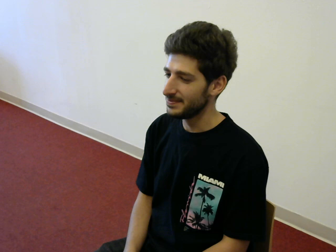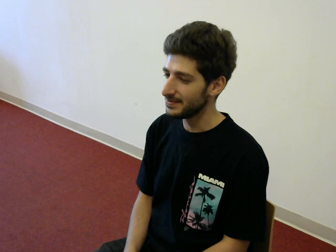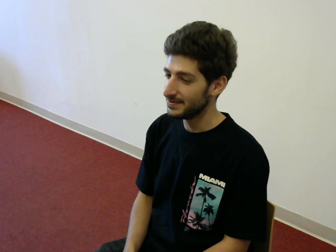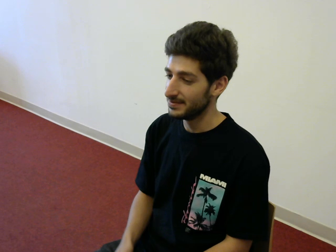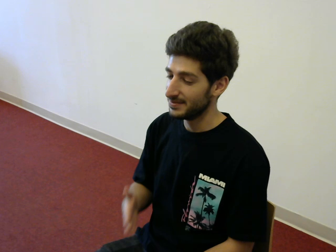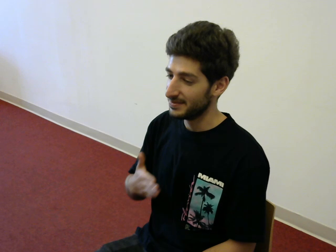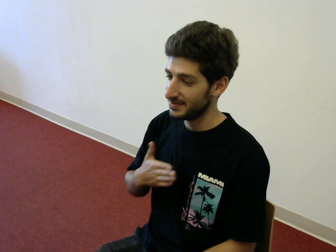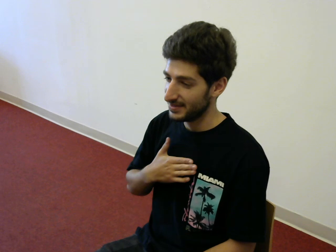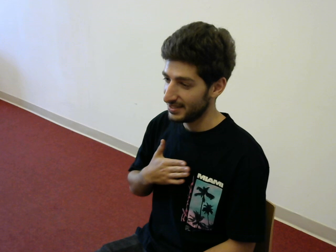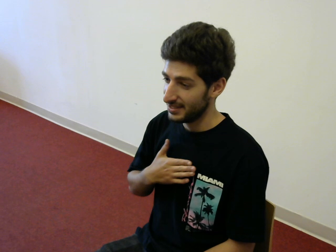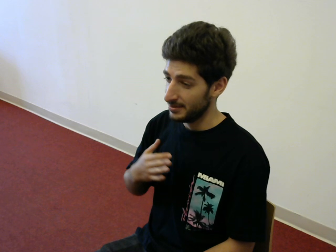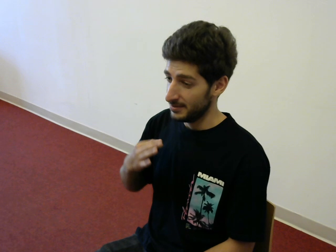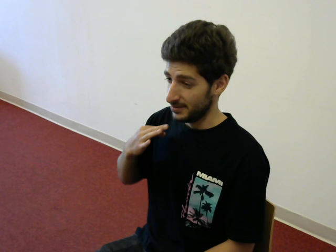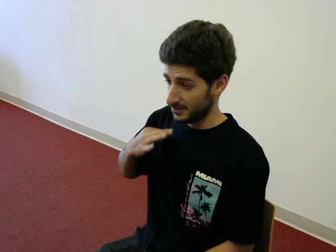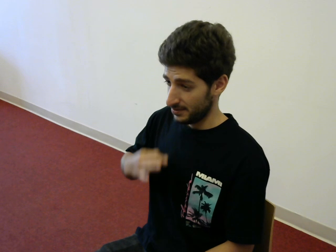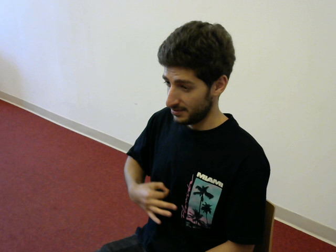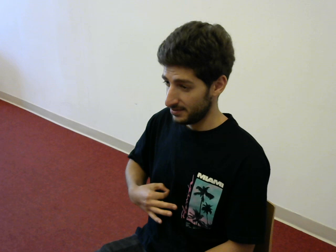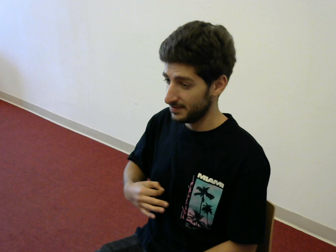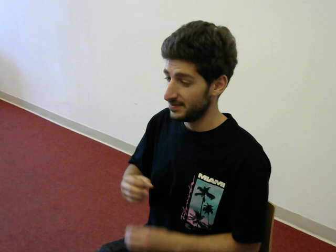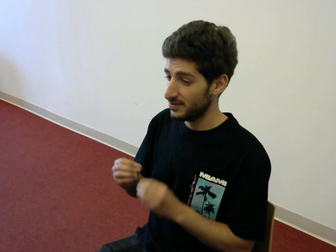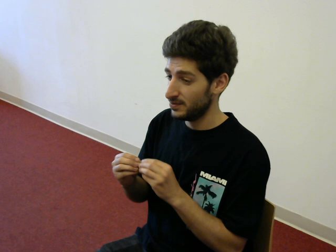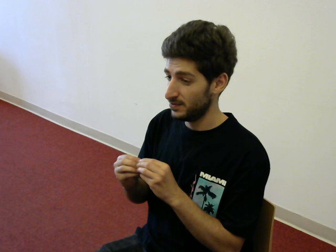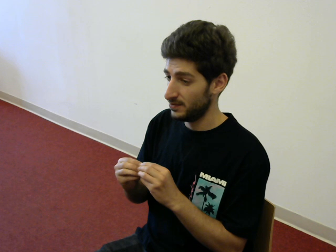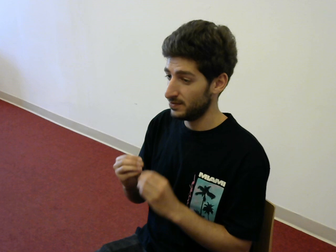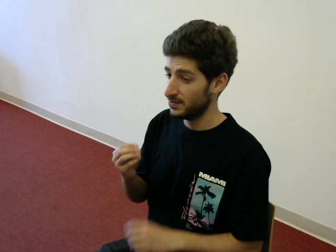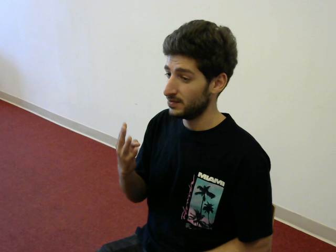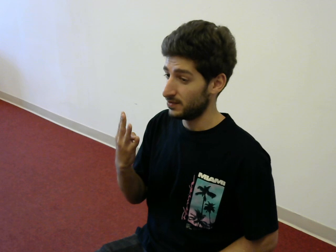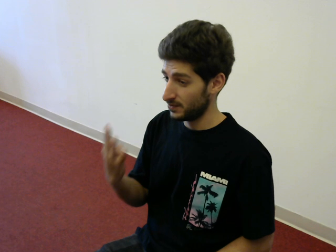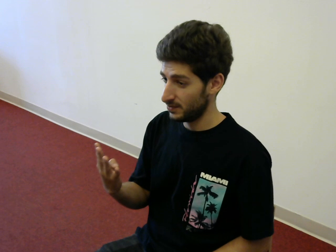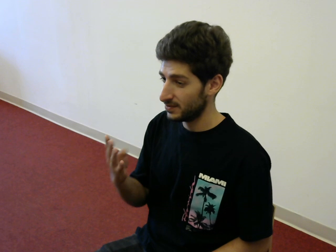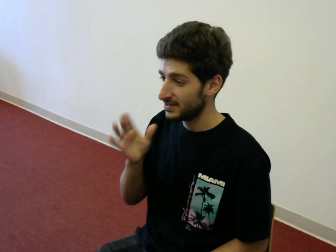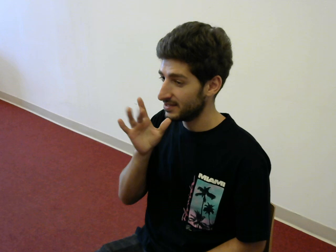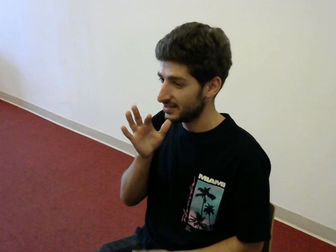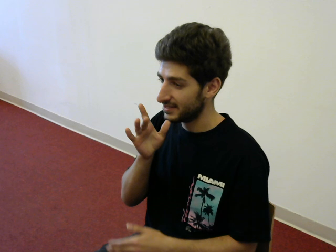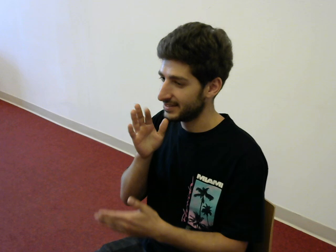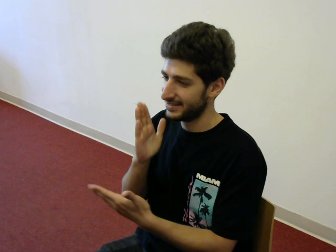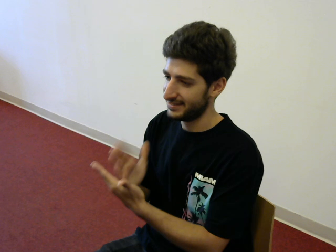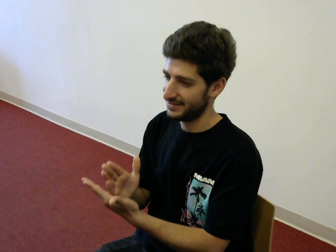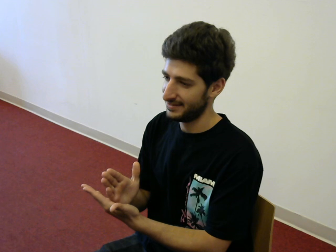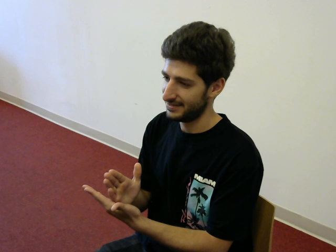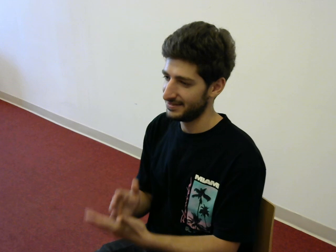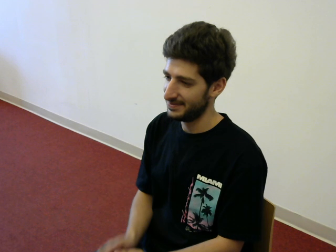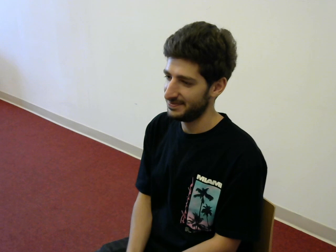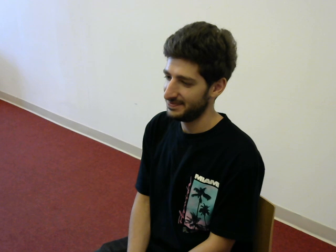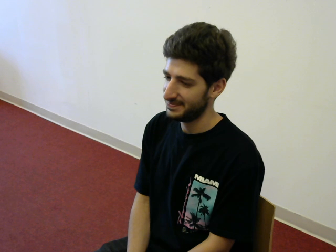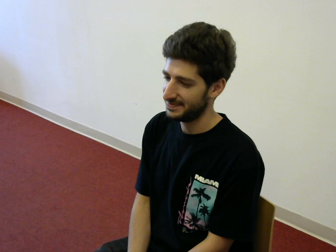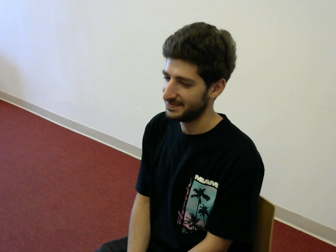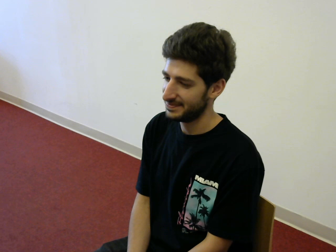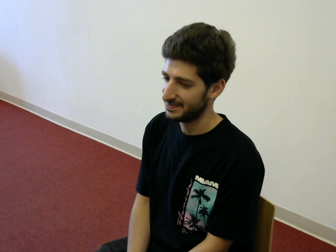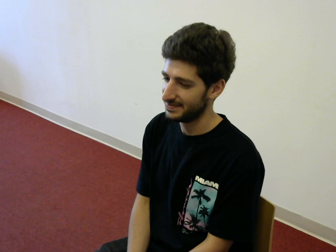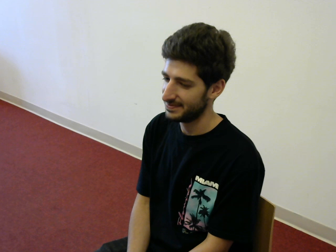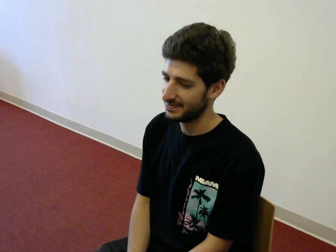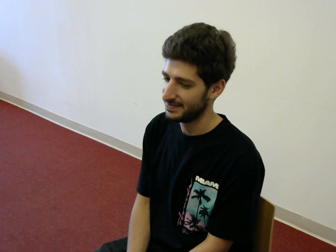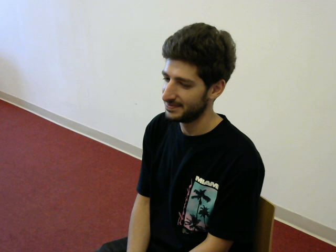Mənim oğlumun 14 yaşı var